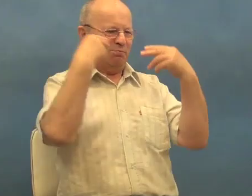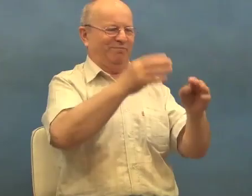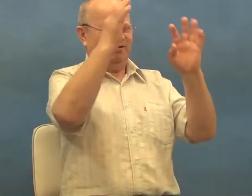I już.